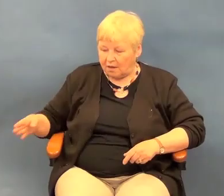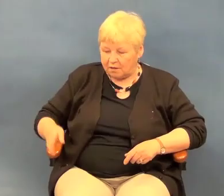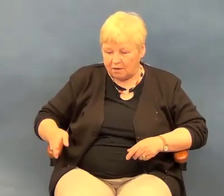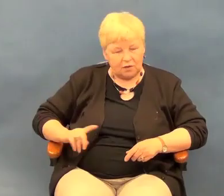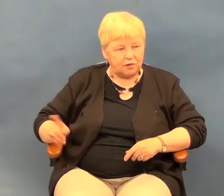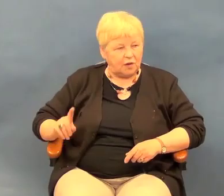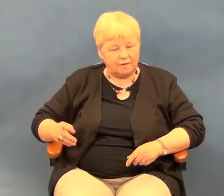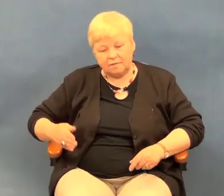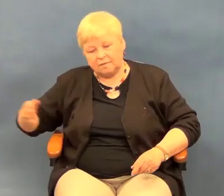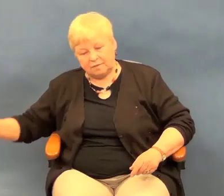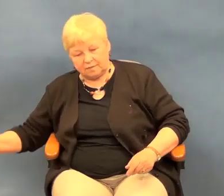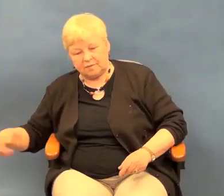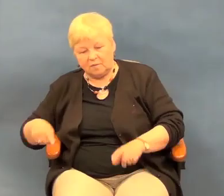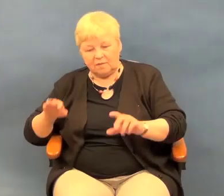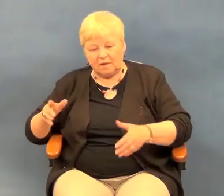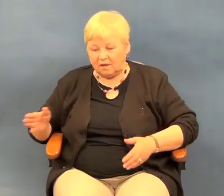Nie wolno za nią stać, przed linią można.